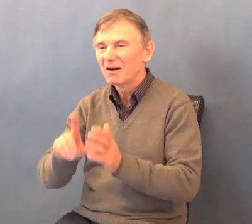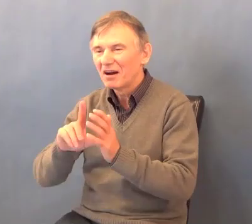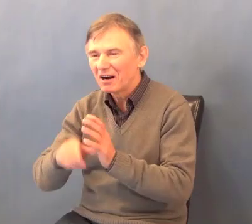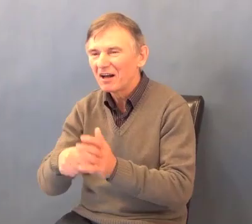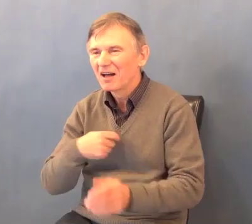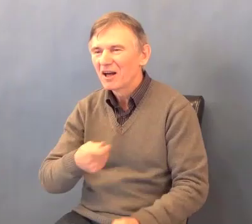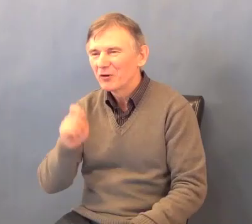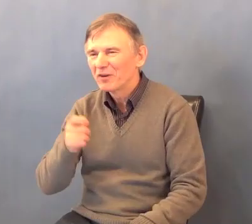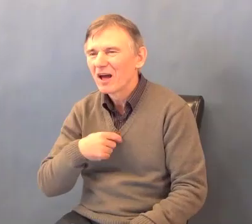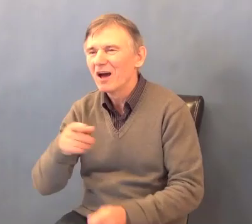Ale ja łowię.